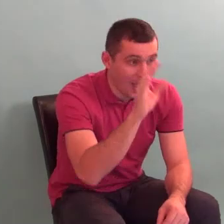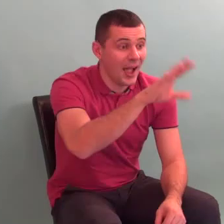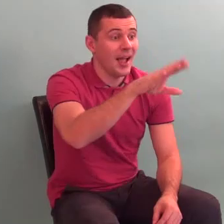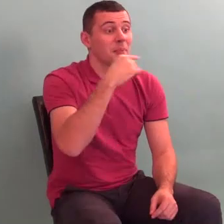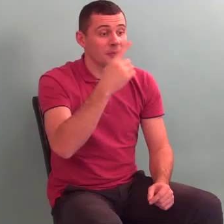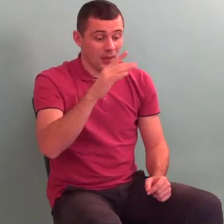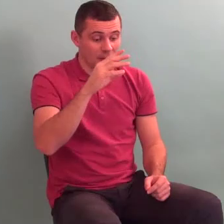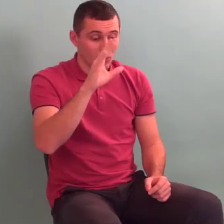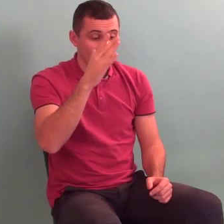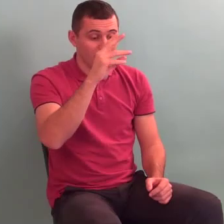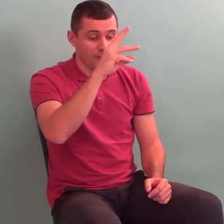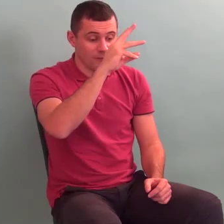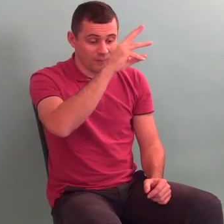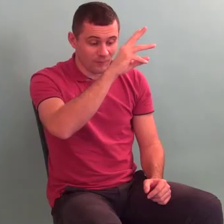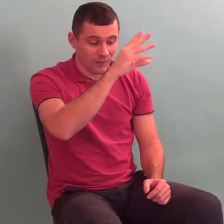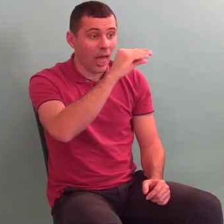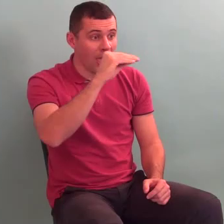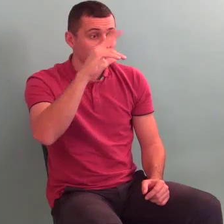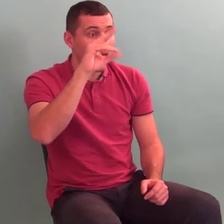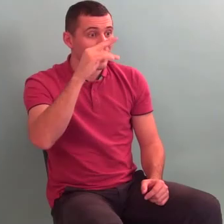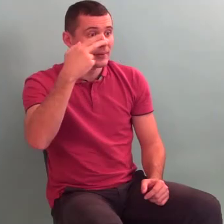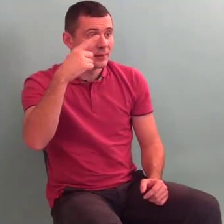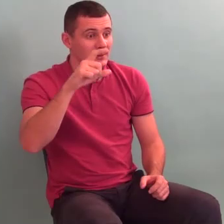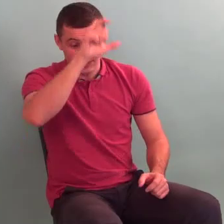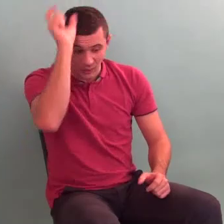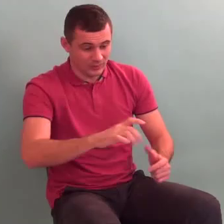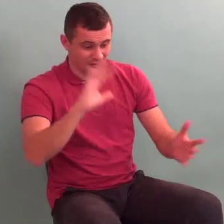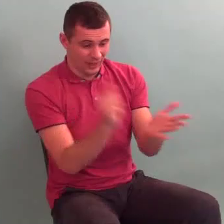Mówię ci, że weekend od piątego mam cały zajęty.